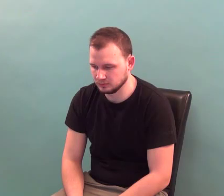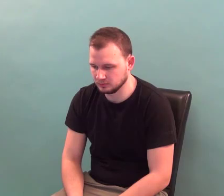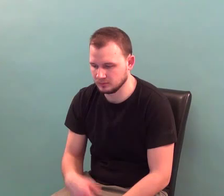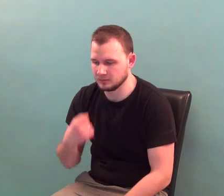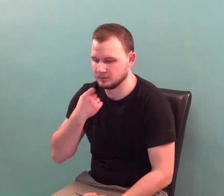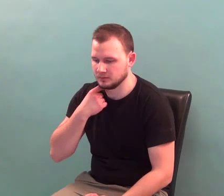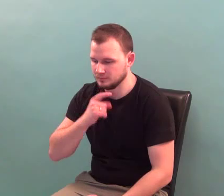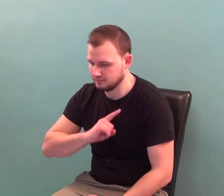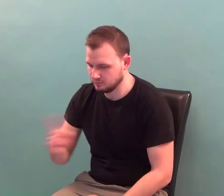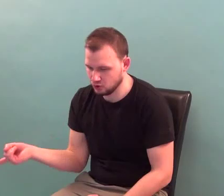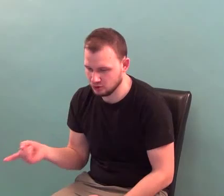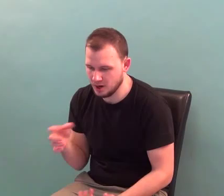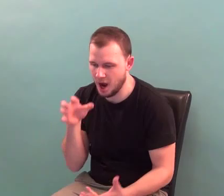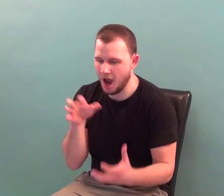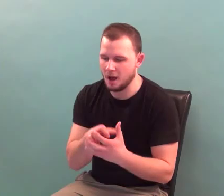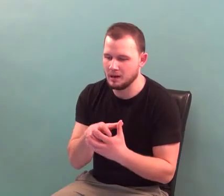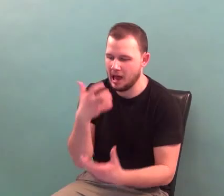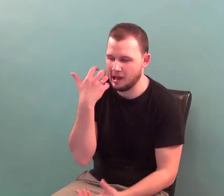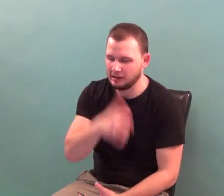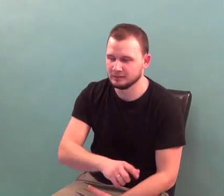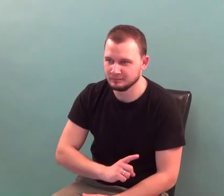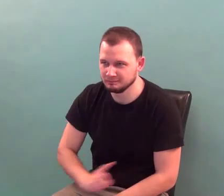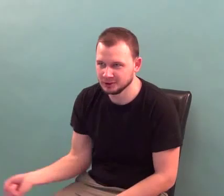Alkoholu nie wolno oraz gorącego hamburgera nie wolno.